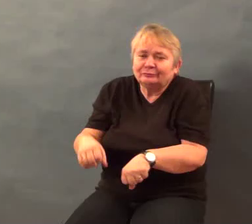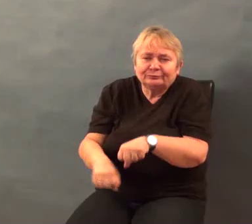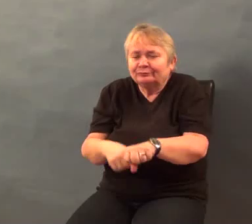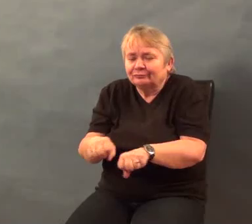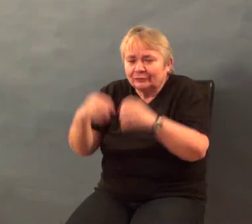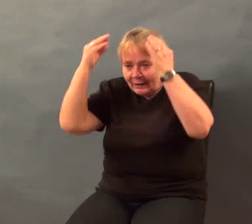Na głowie ma kapelusz.